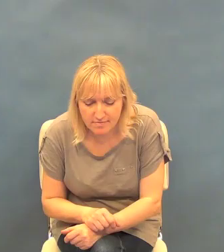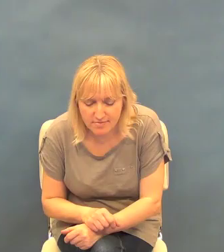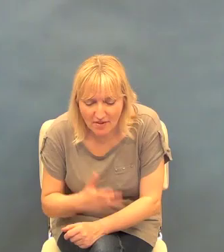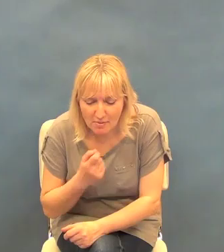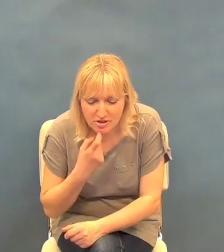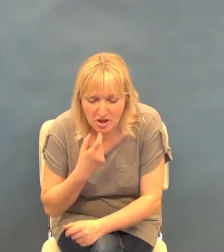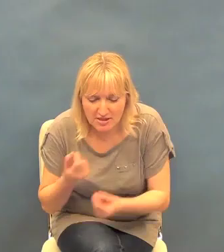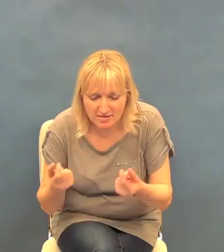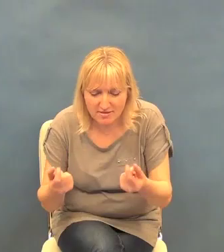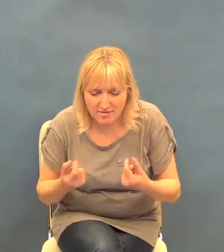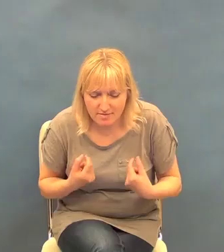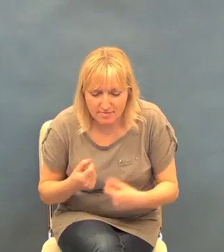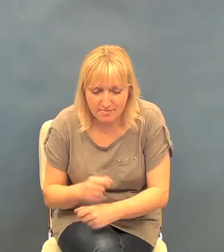Nie wiem co to jest, tory...